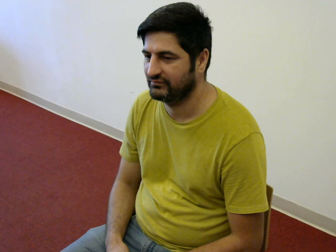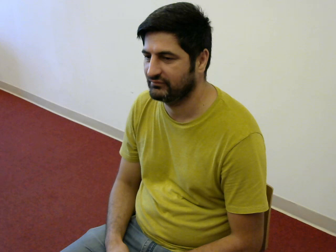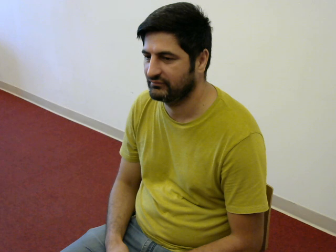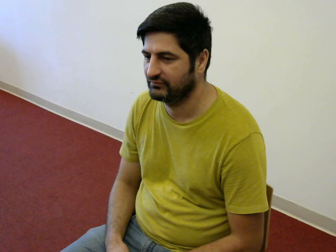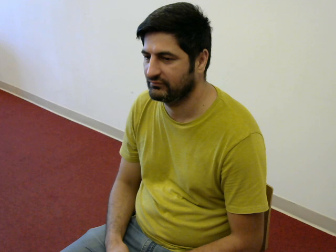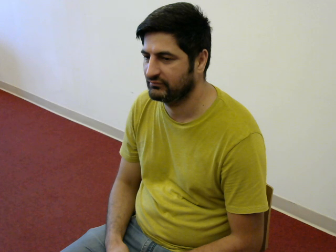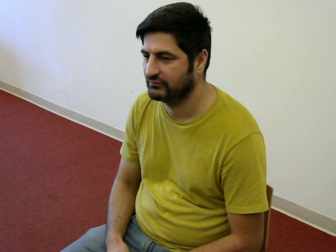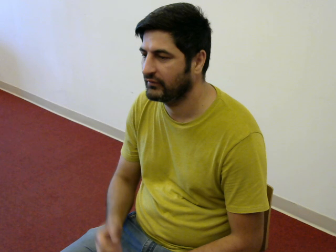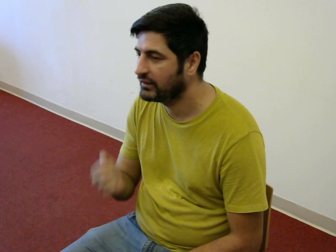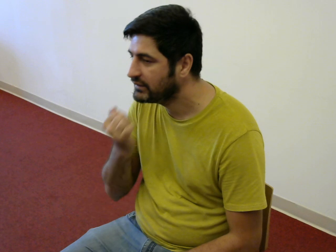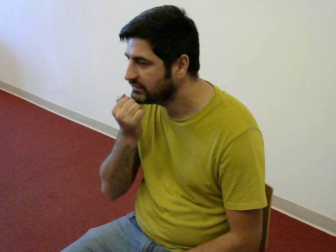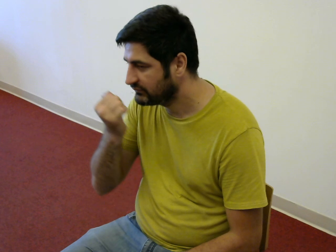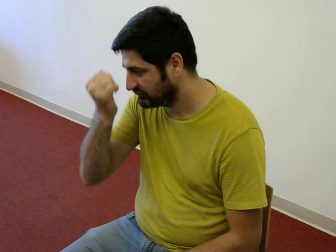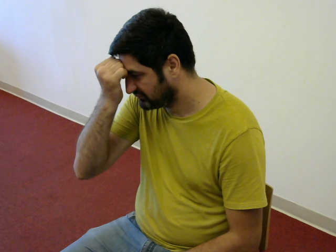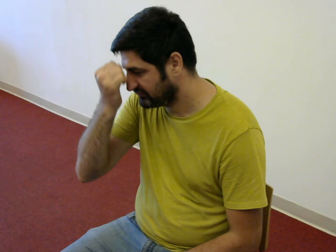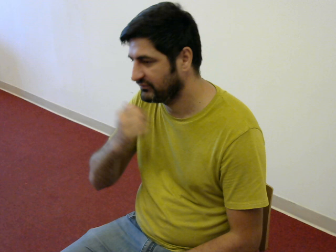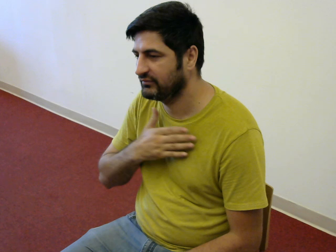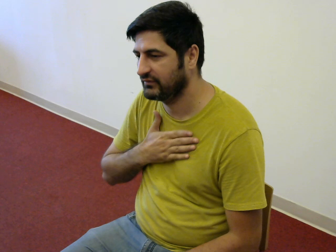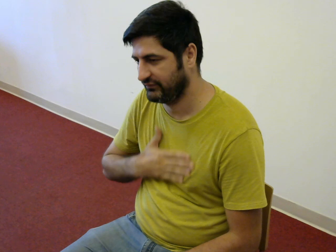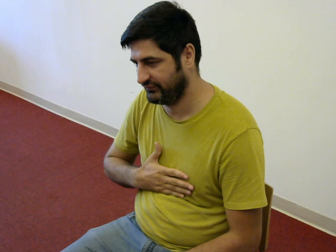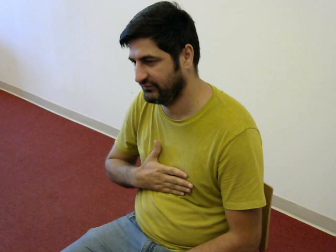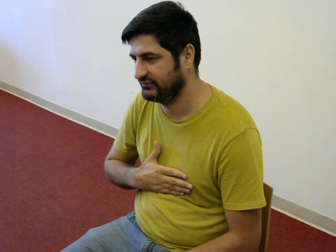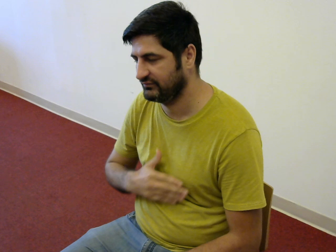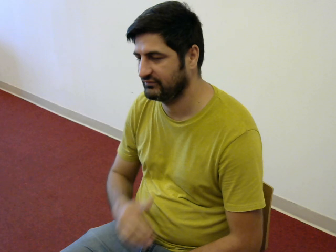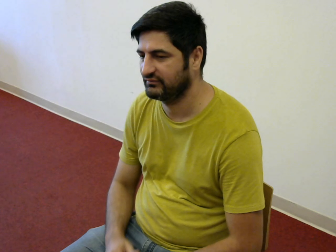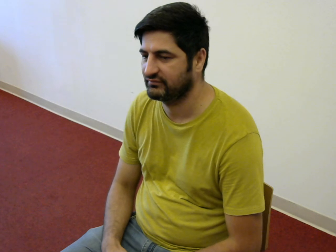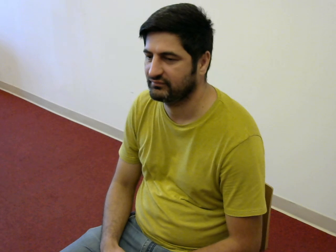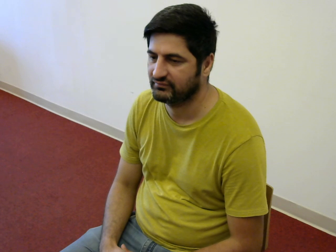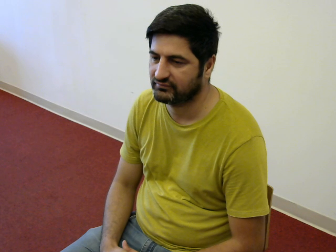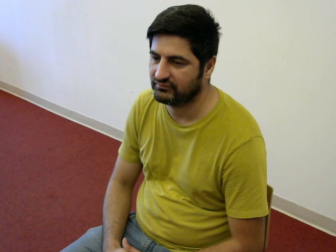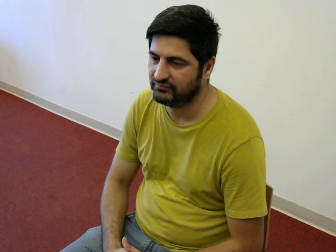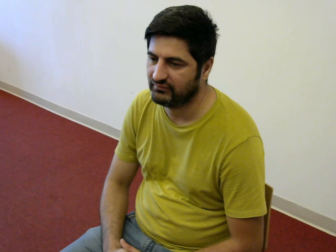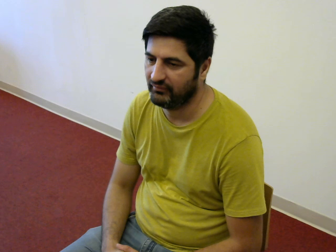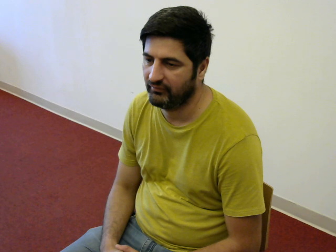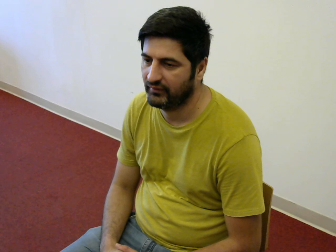Təşəkkür edirəm